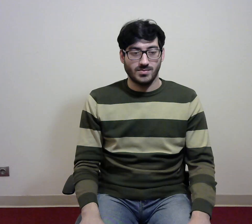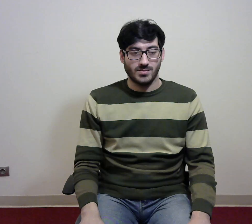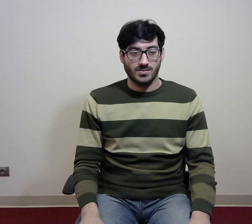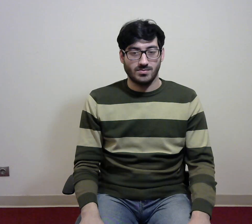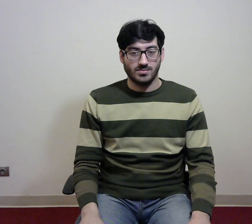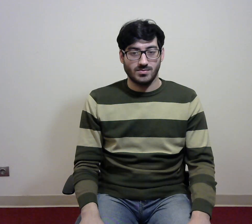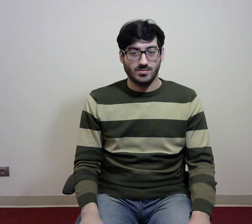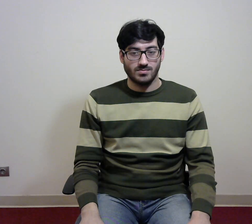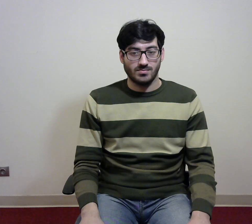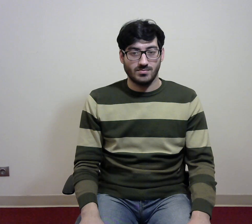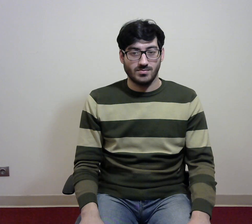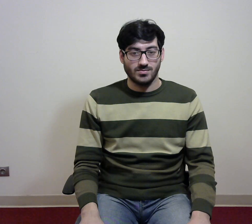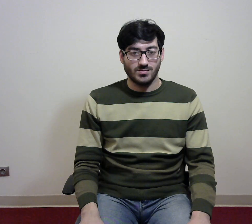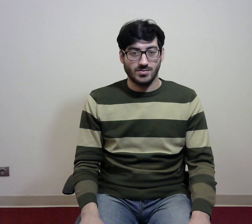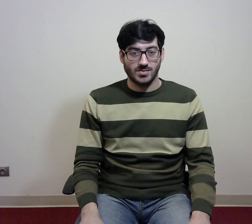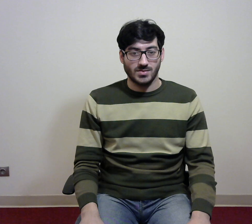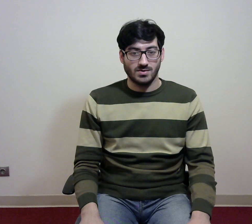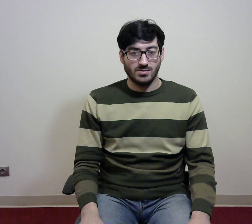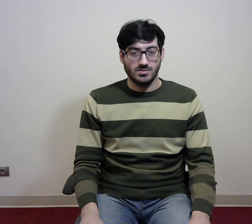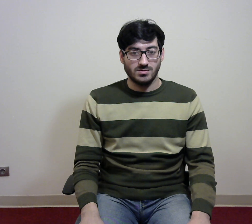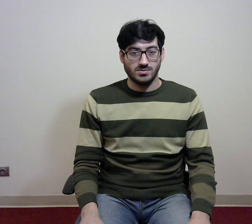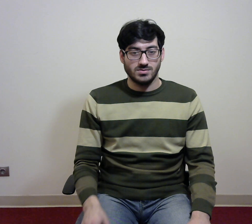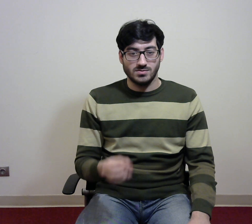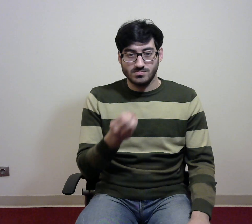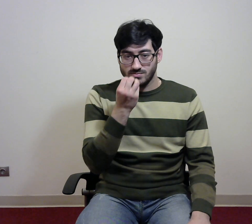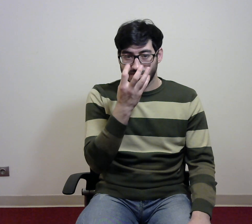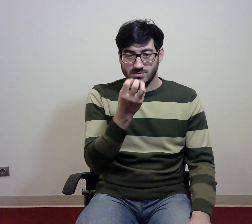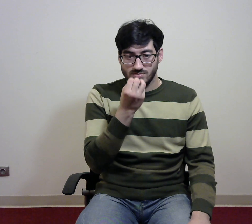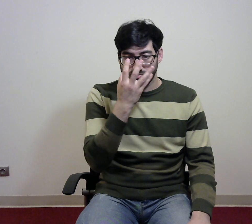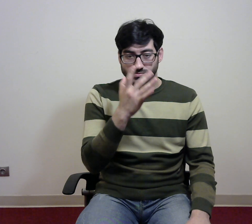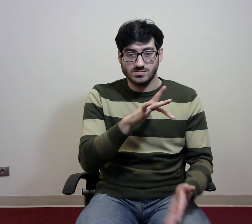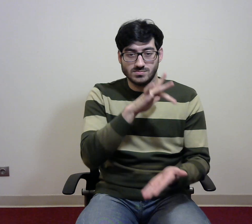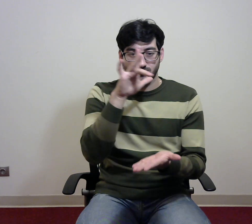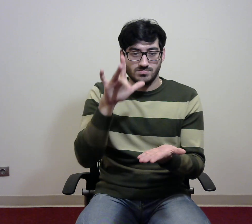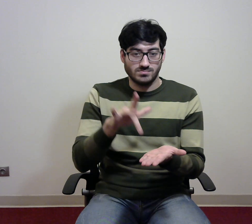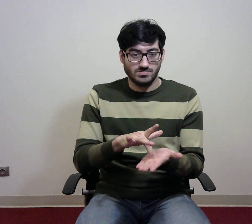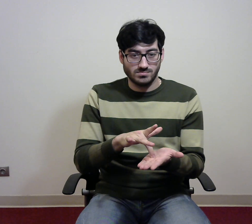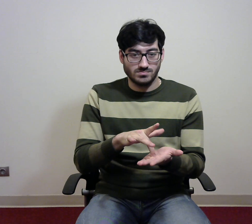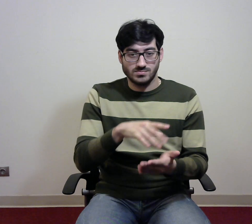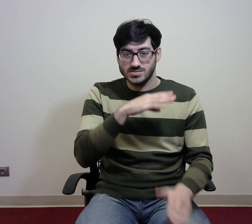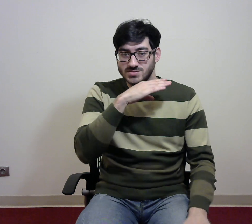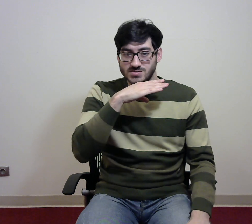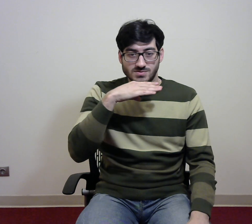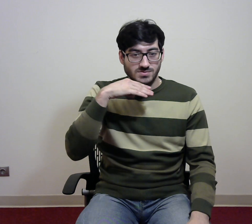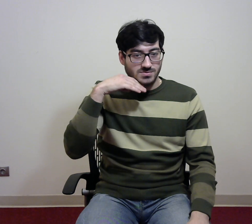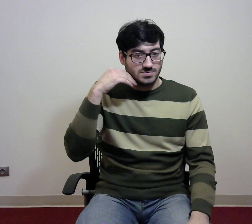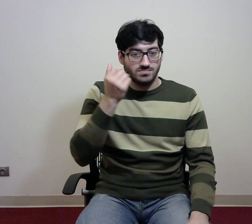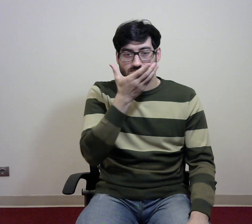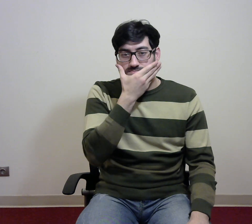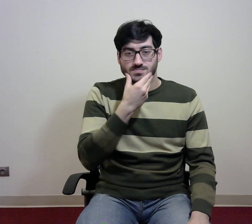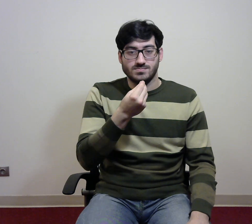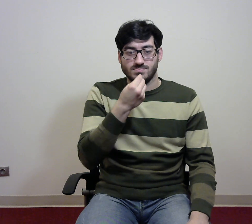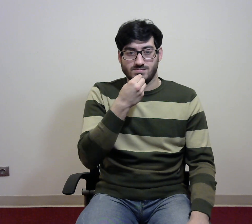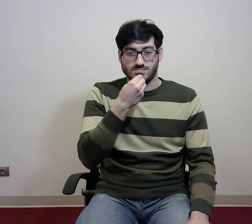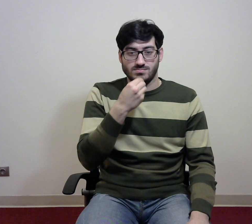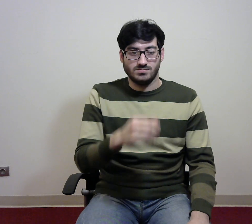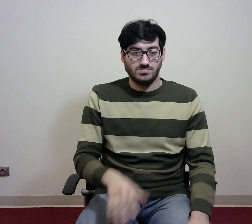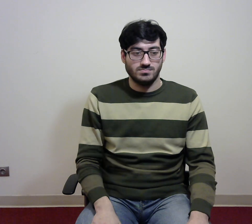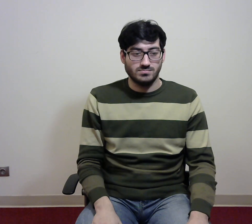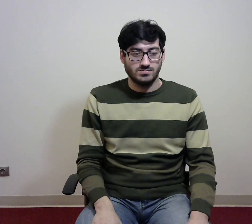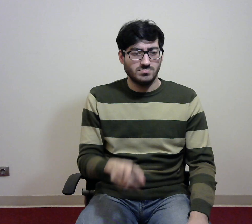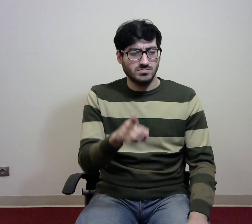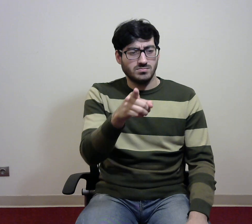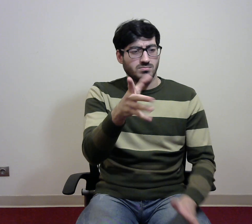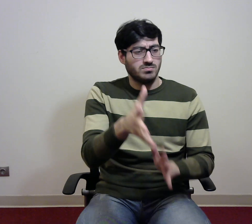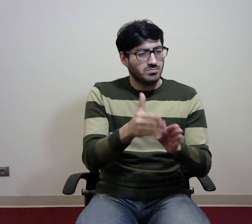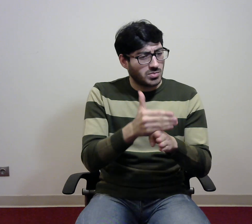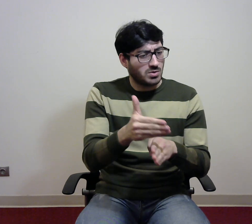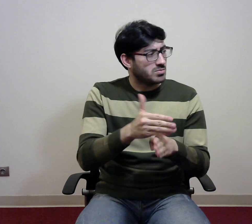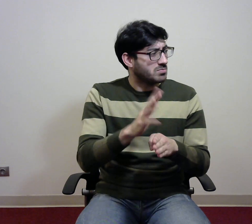Bakı şəhəri çox gözəldir